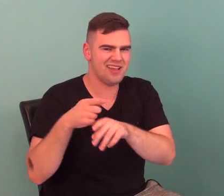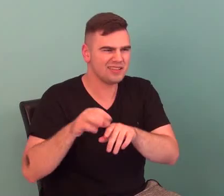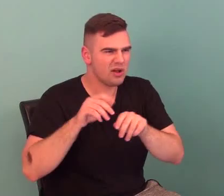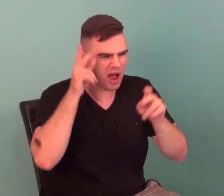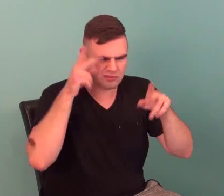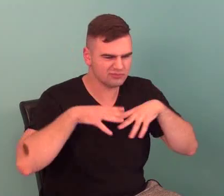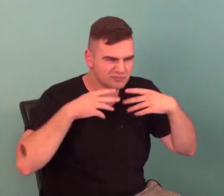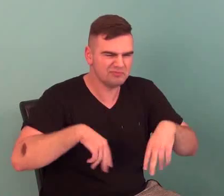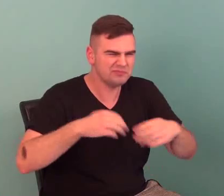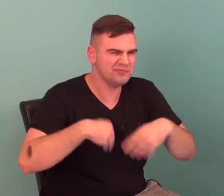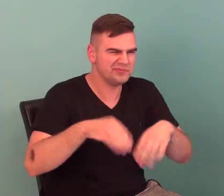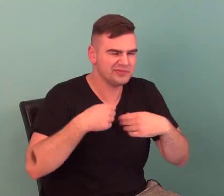Akurat jeleń się wściekł i biega.